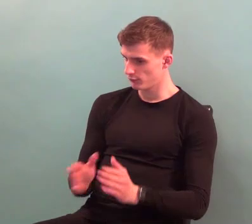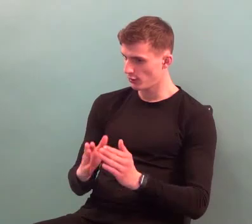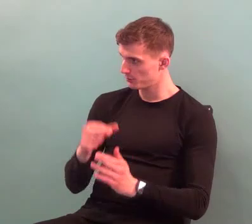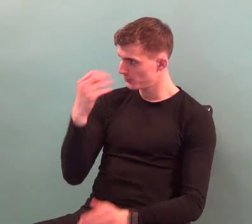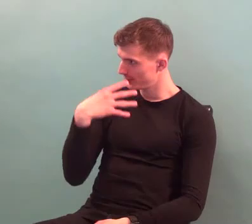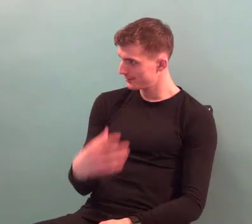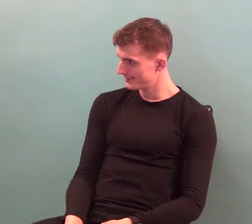W domu prysznic?